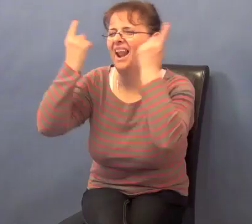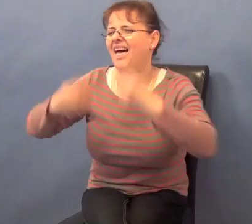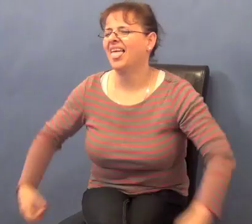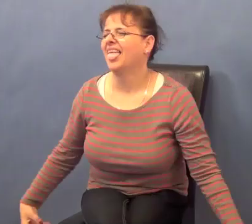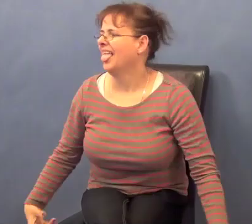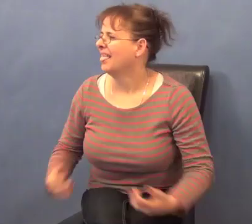Reklama.